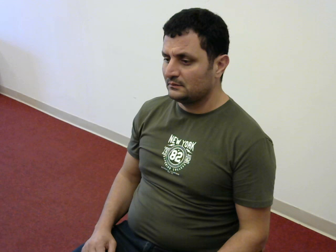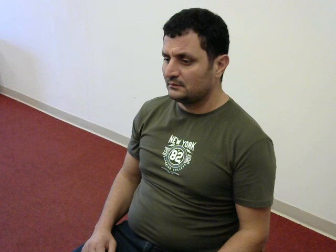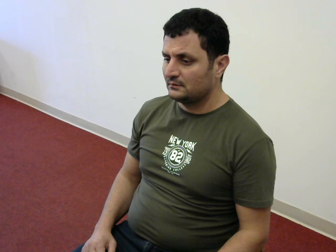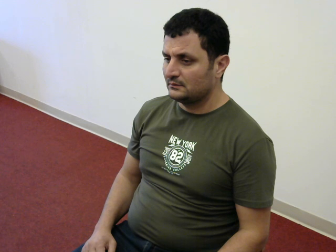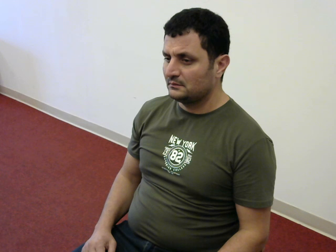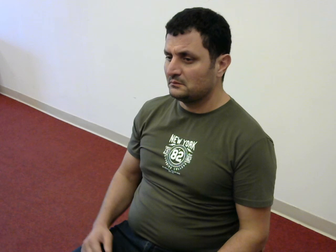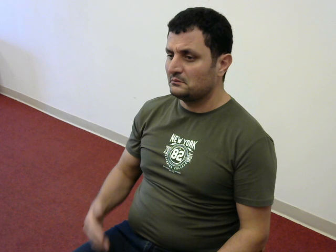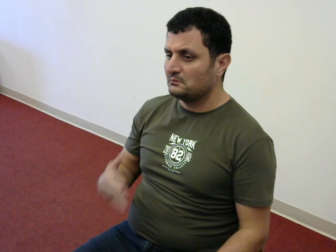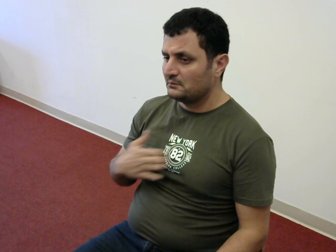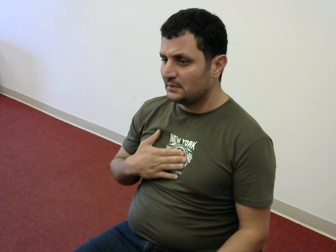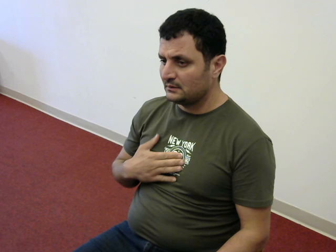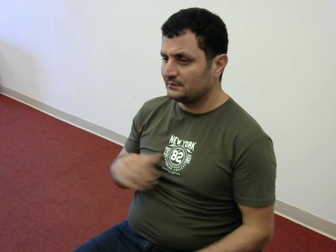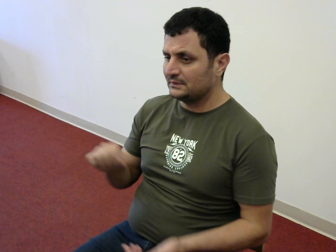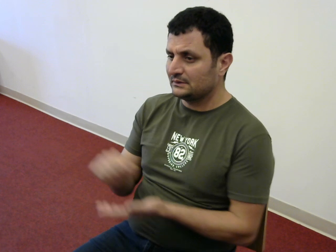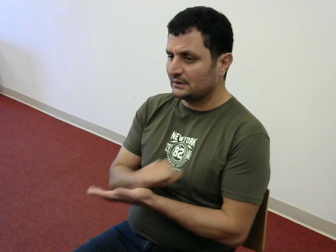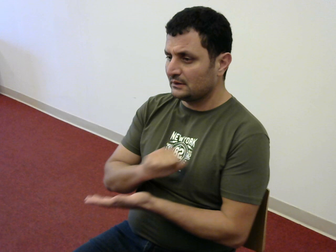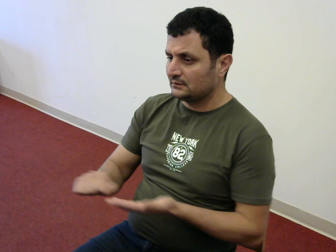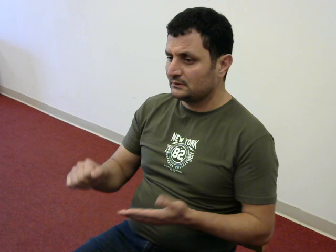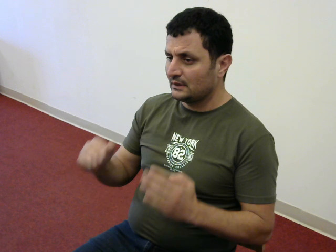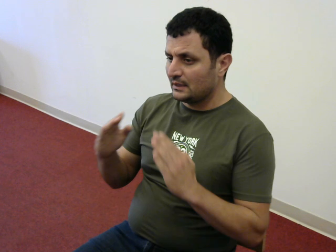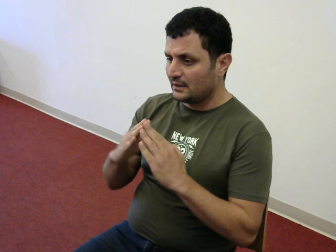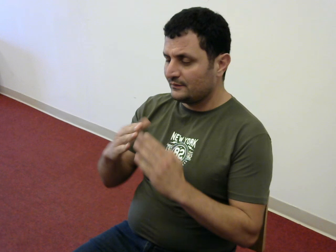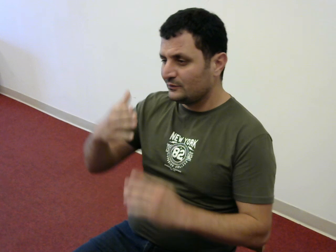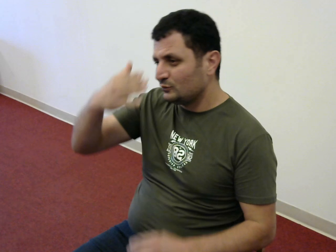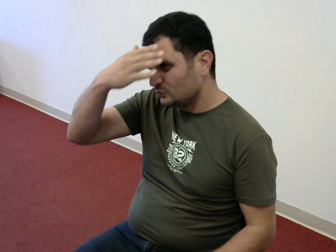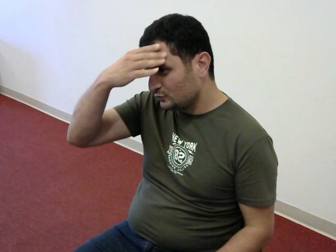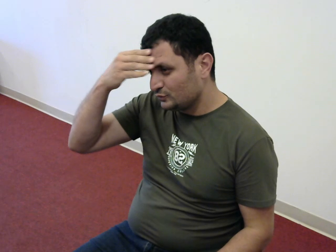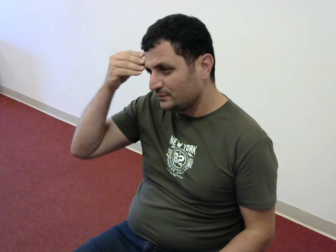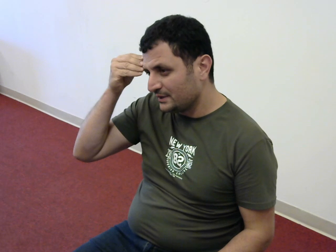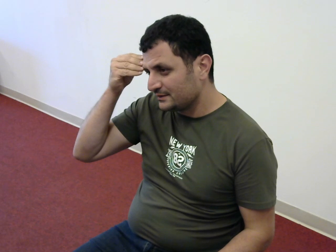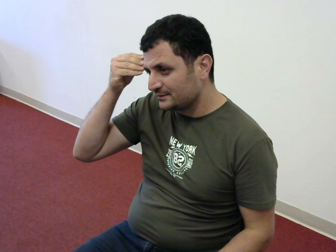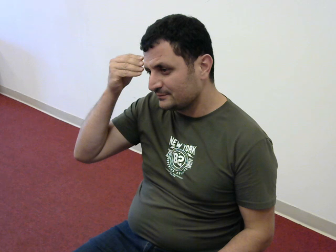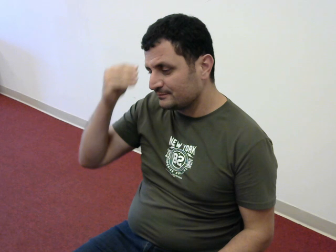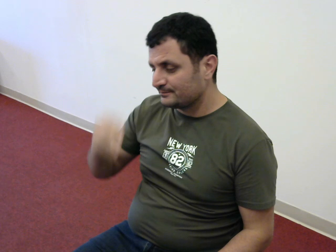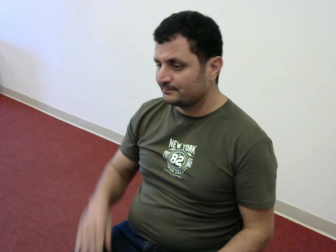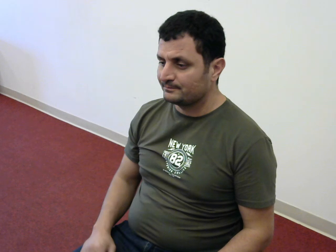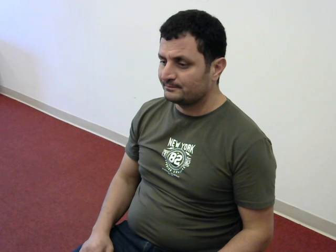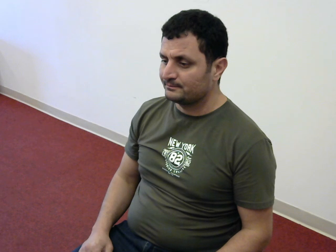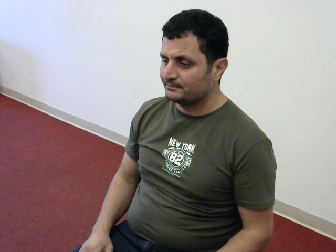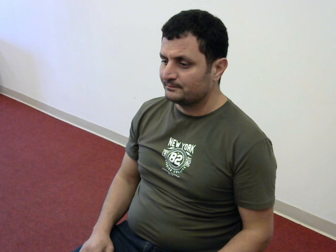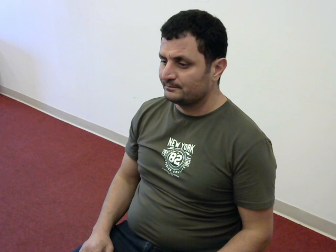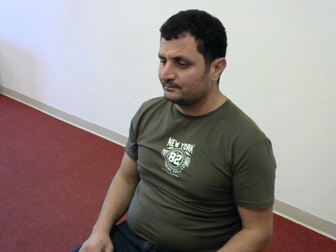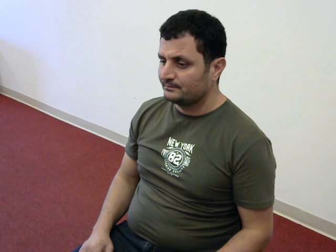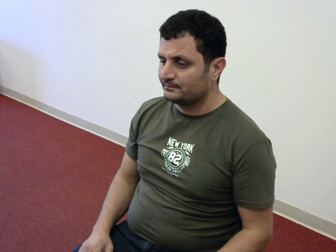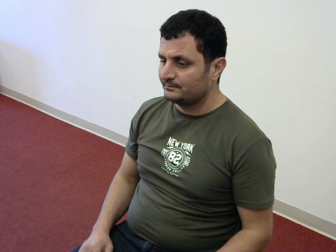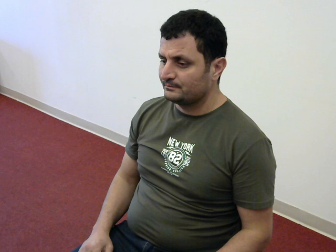Mən sənədlərimi evdə unutmuşam